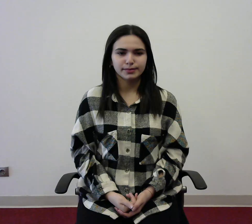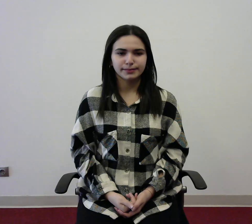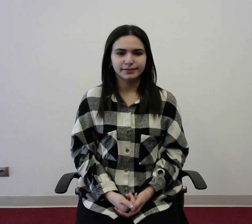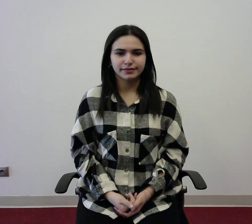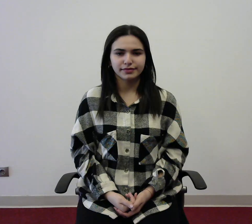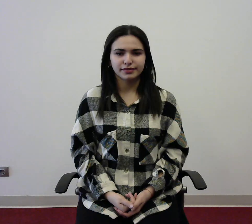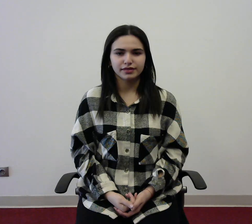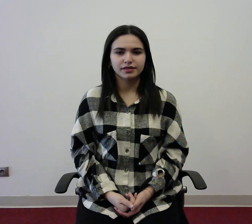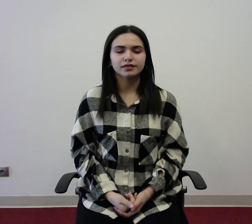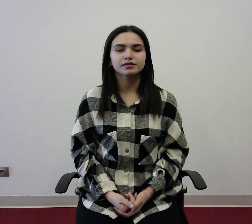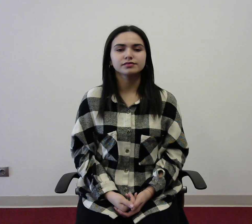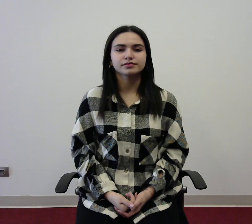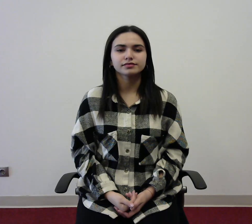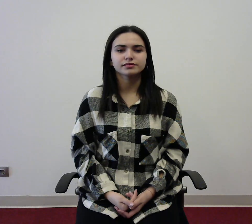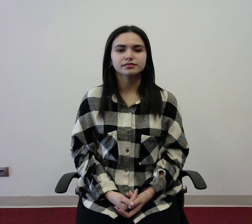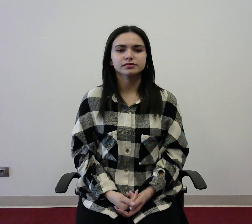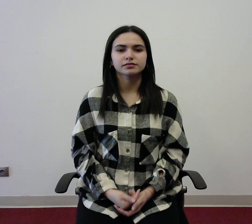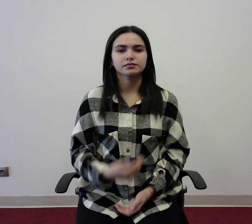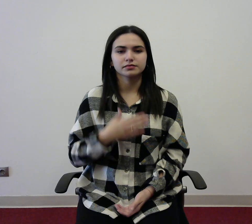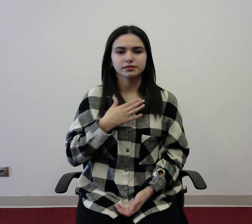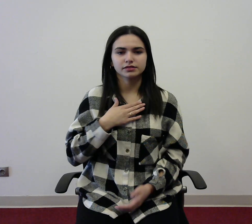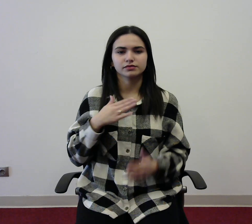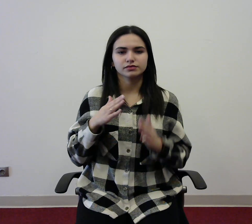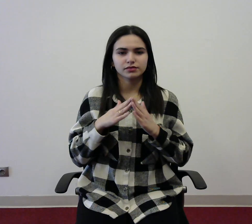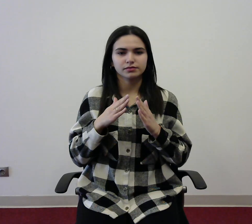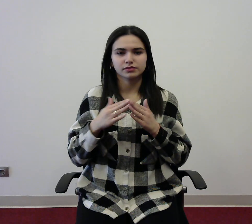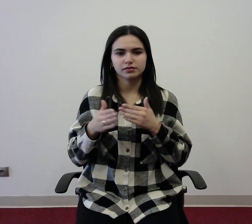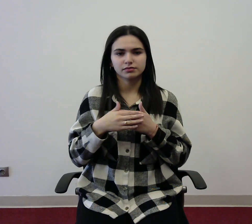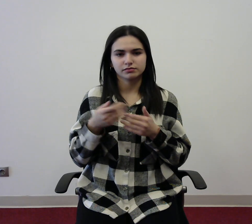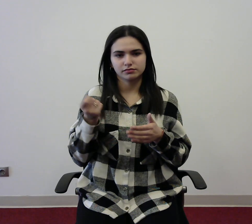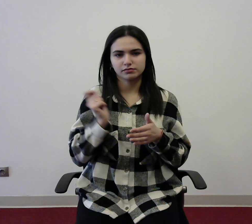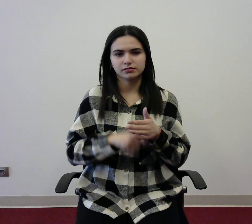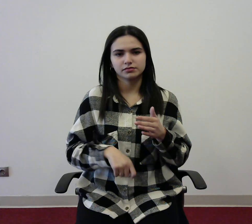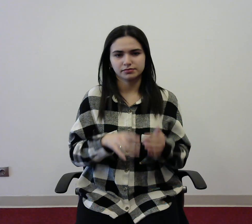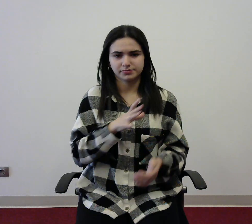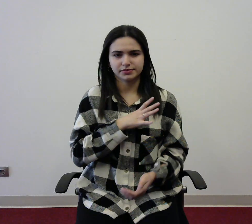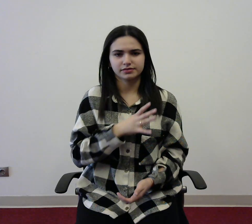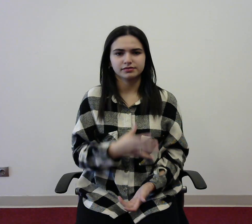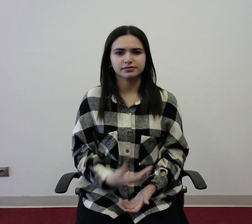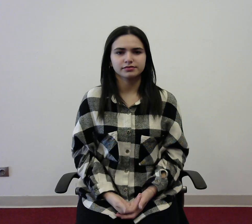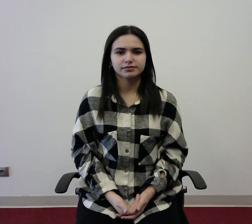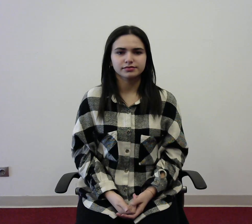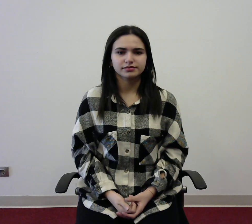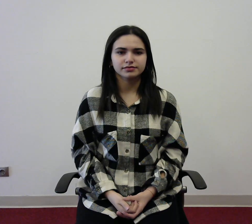Mən evin qapısını bağlamışam